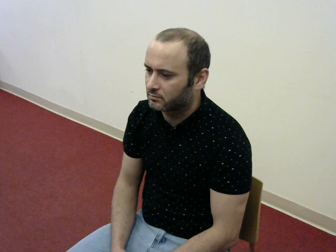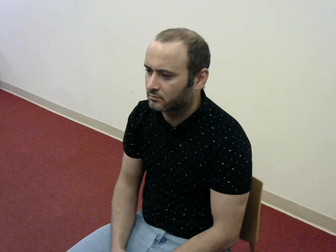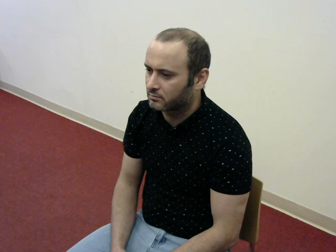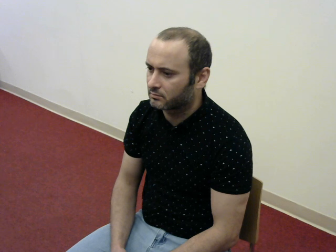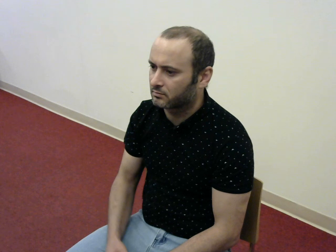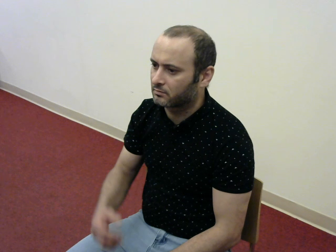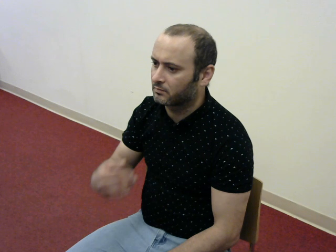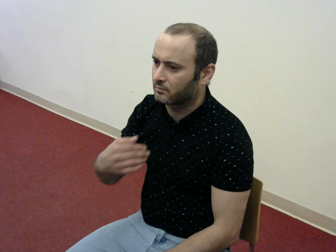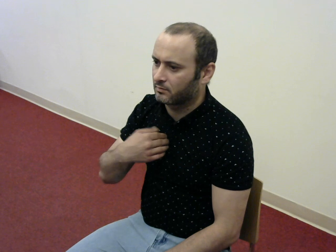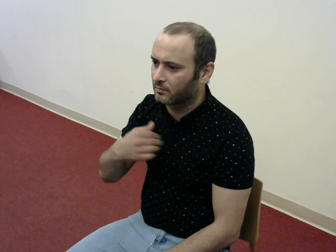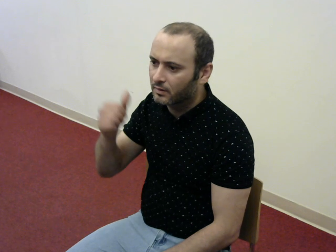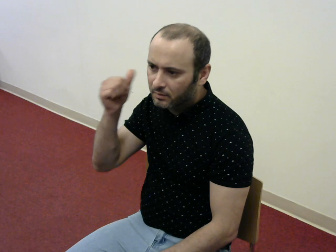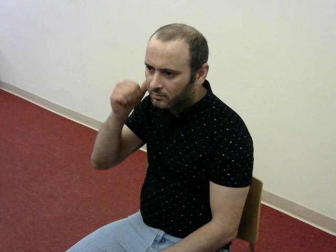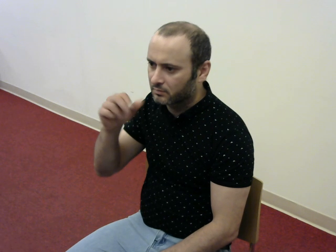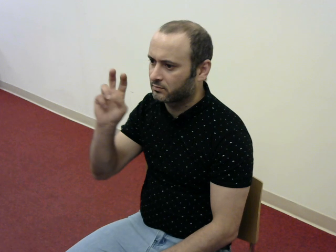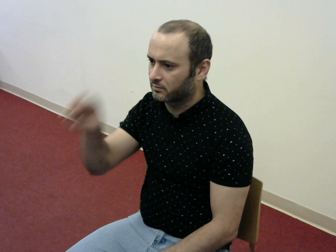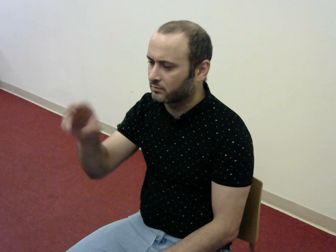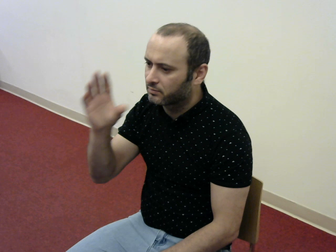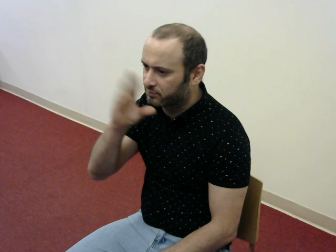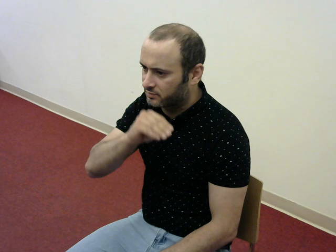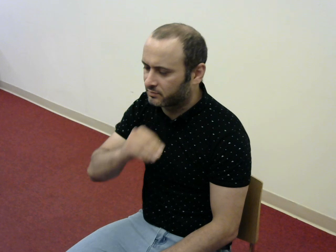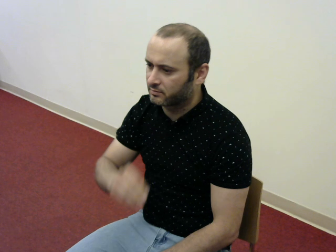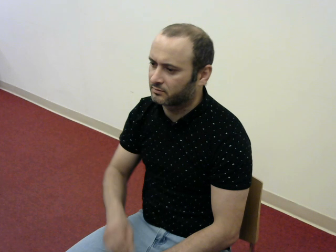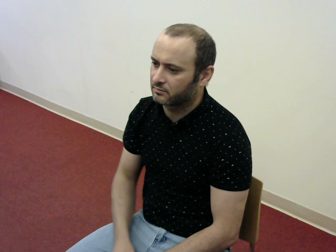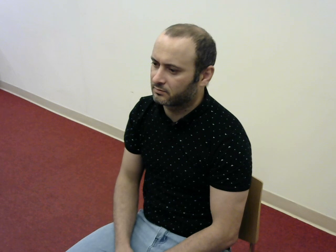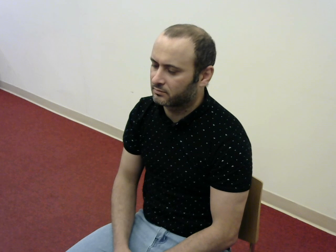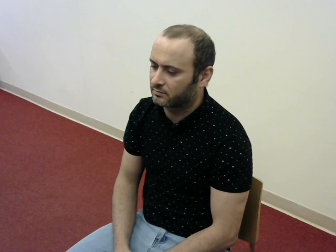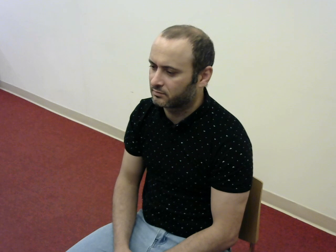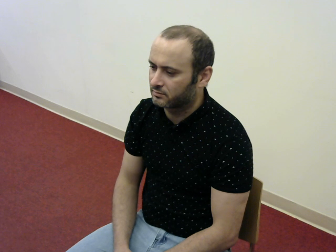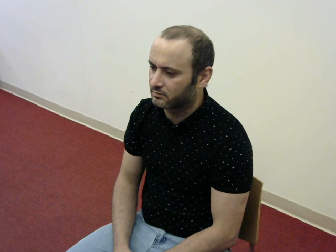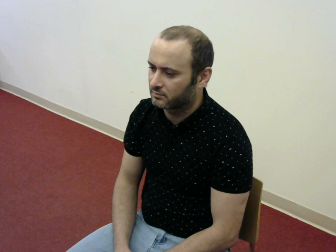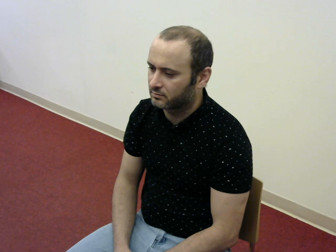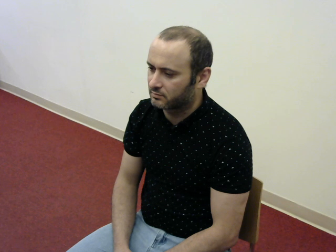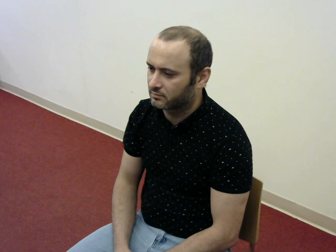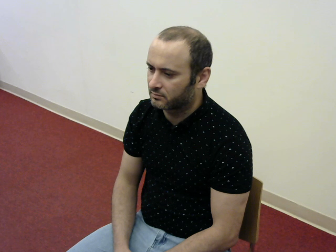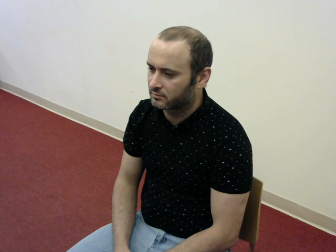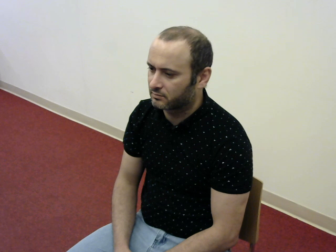Sabah gələ bilərəmmi?